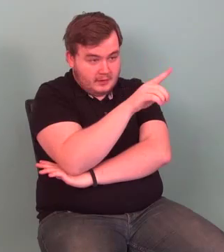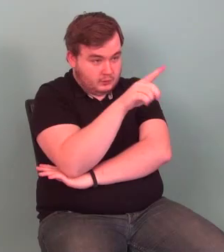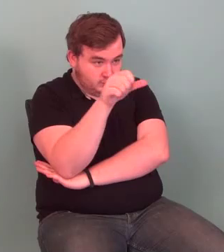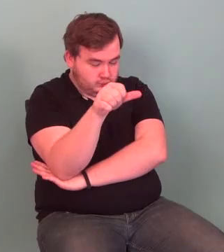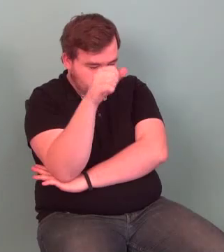Od czwartej do szóstej?